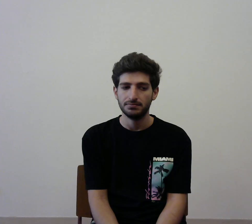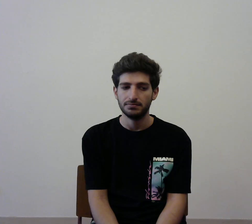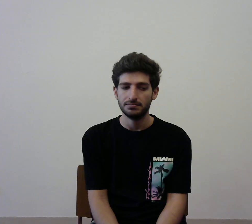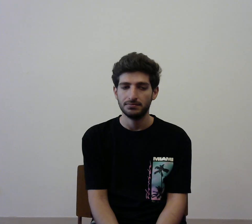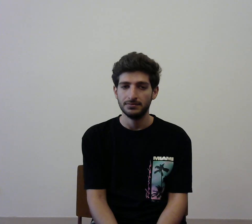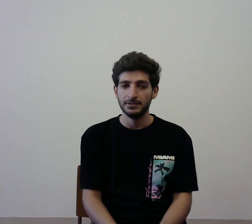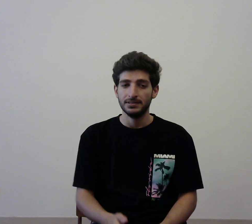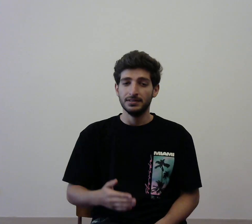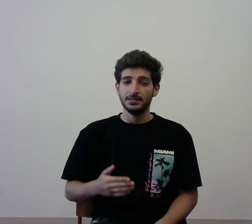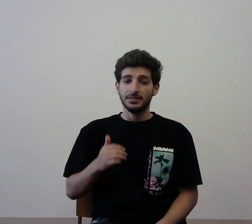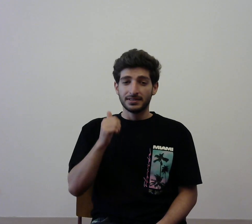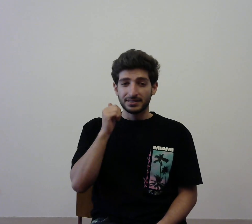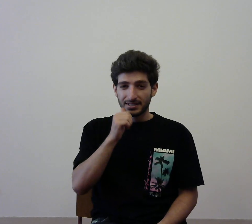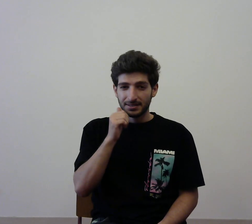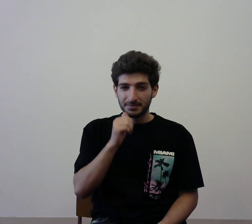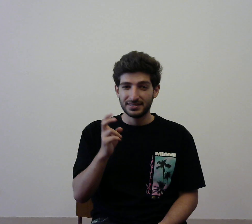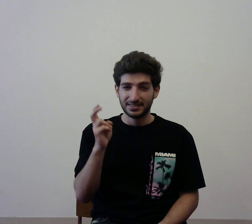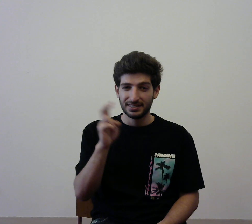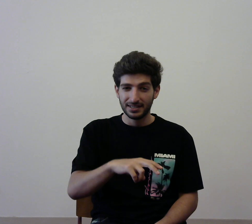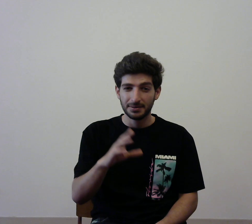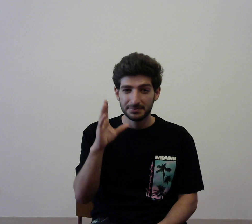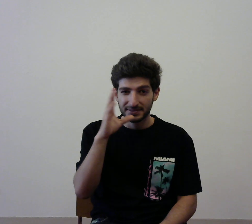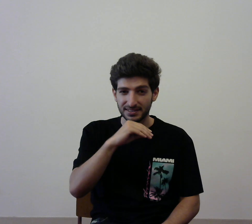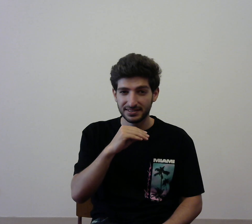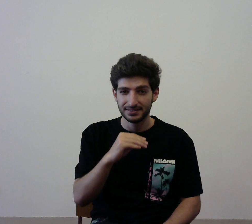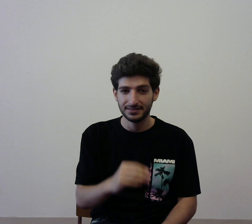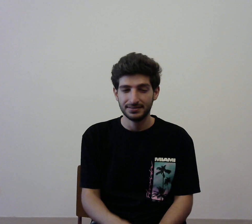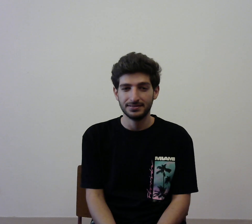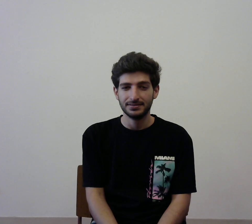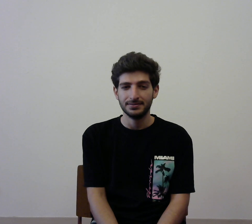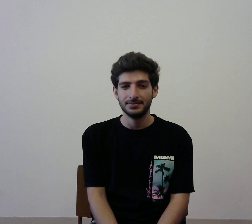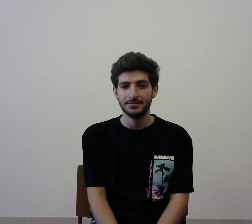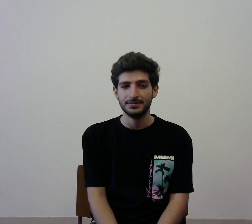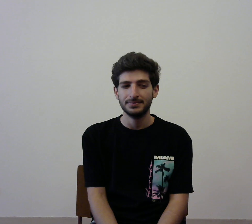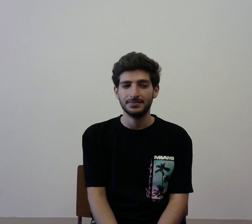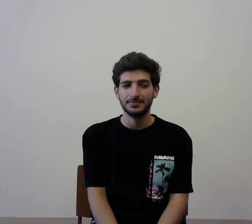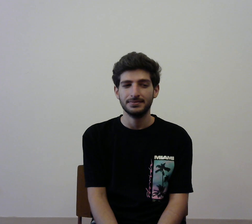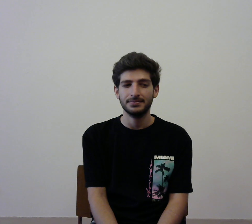Sabah gələ bilərəmmi?